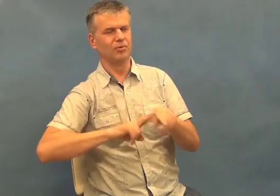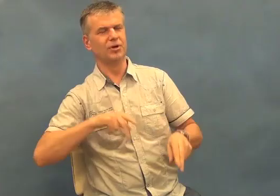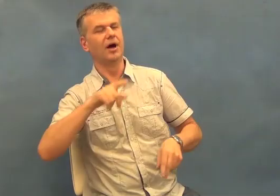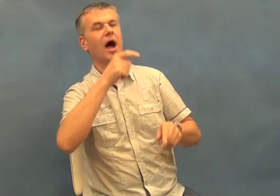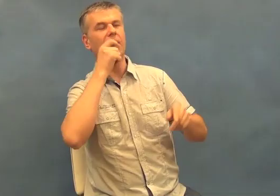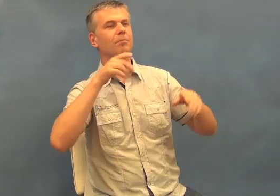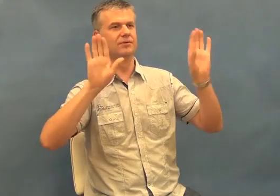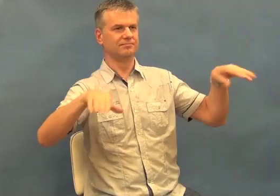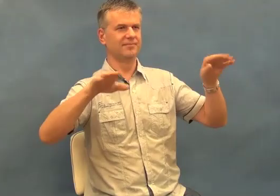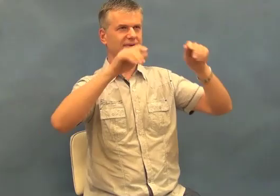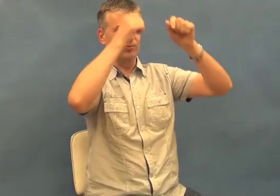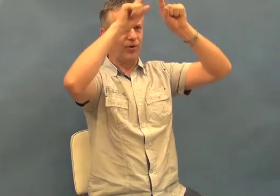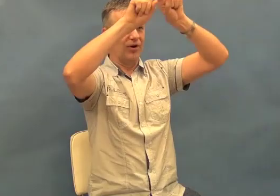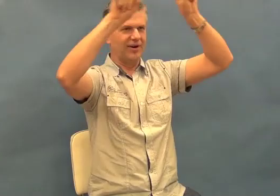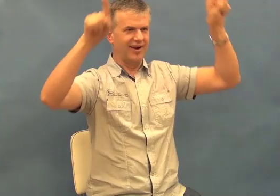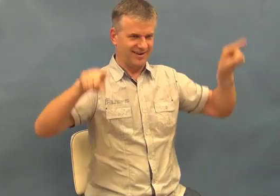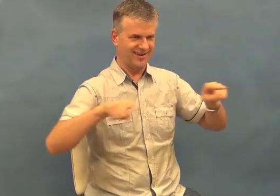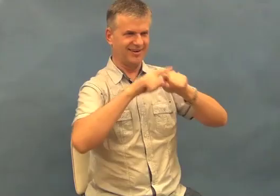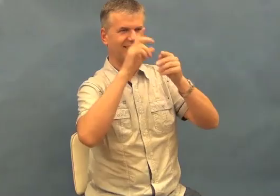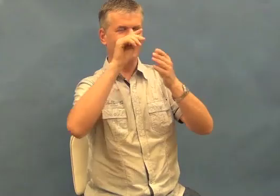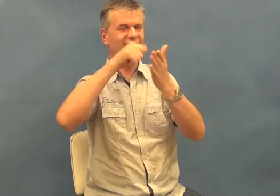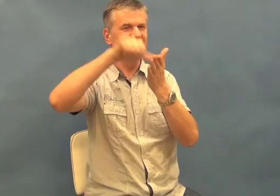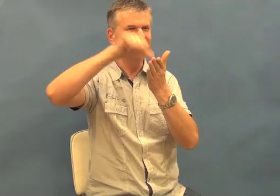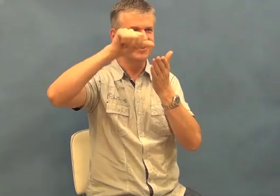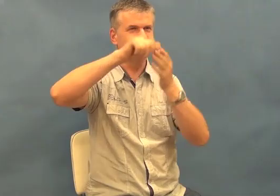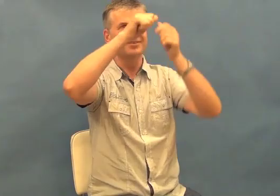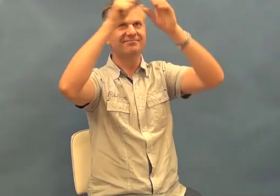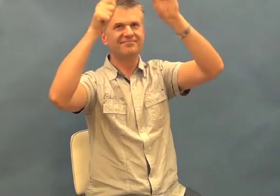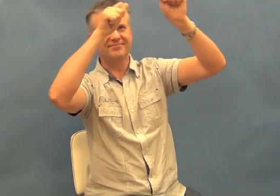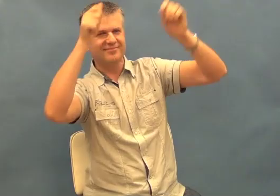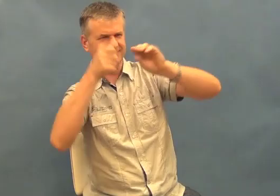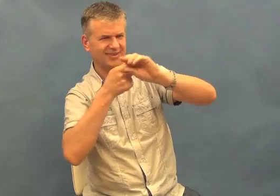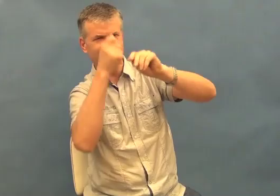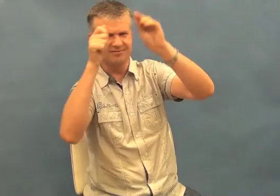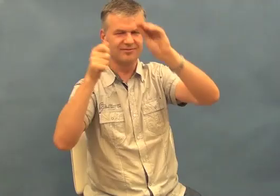Charlie Chaplin naprawia okno kitem.